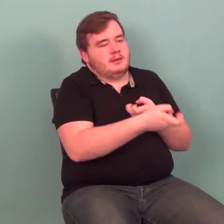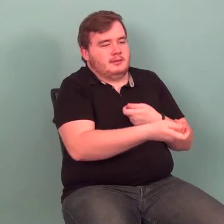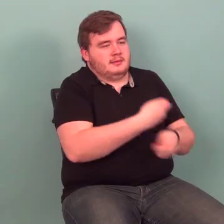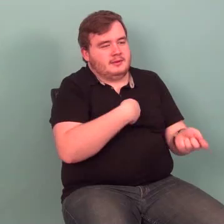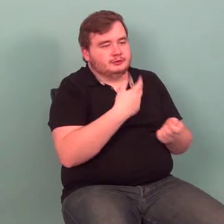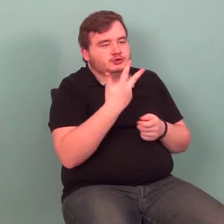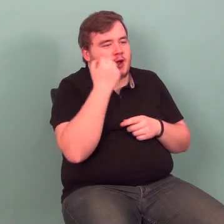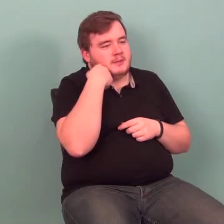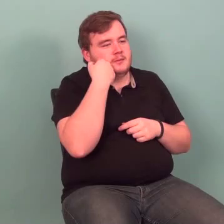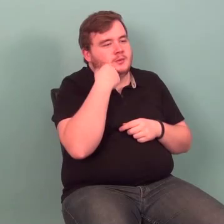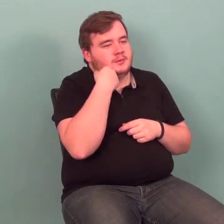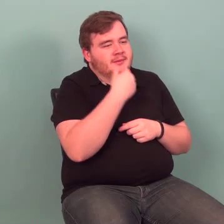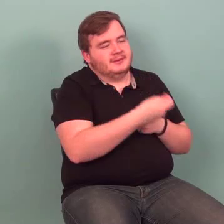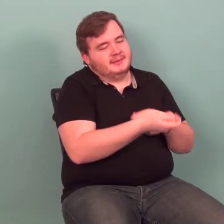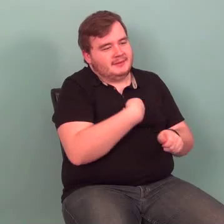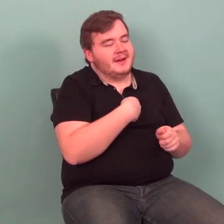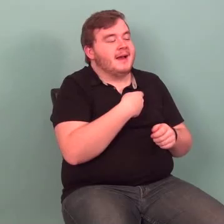Daje mu na wymianę trzy jabłka.